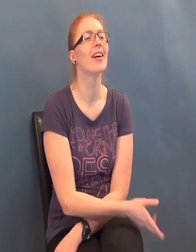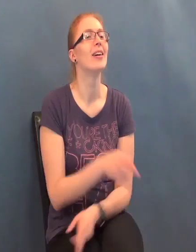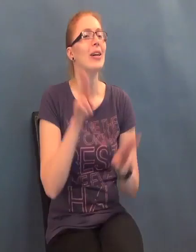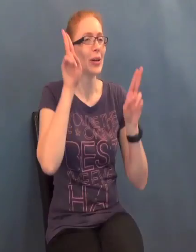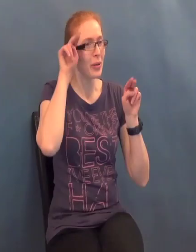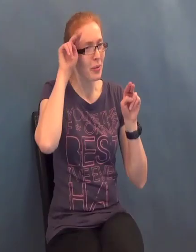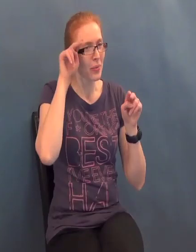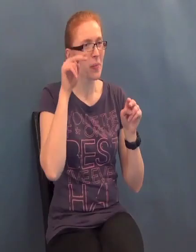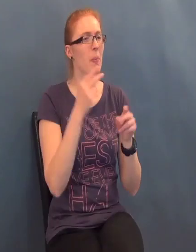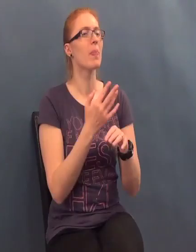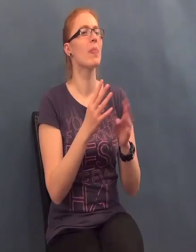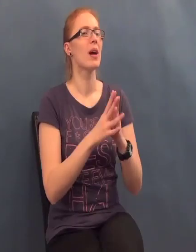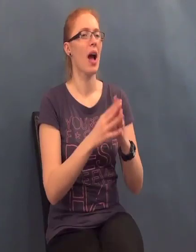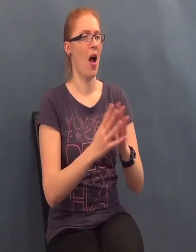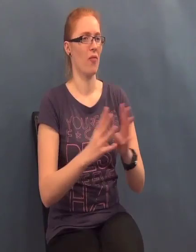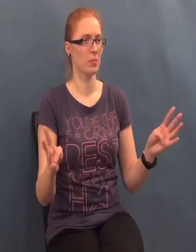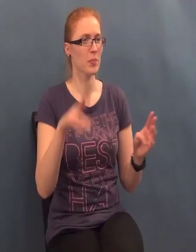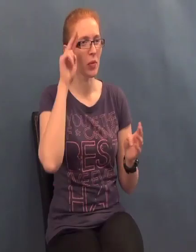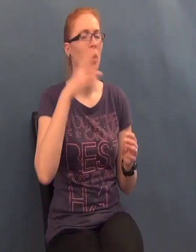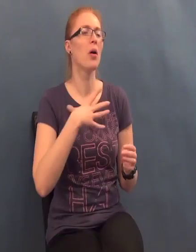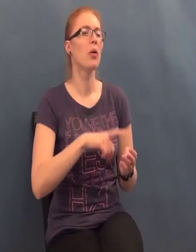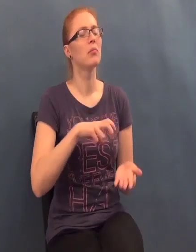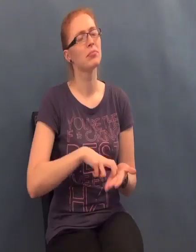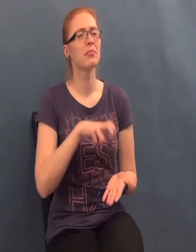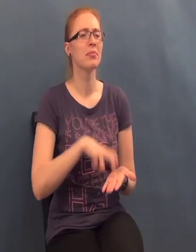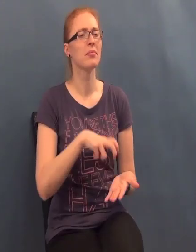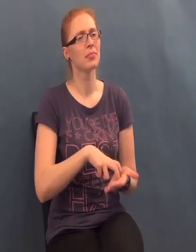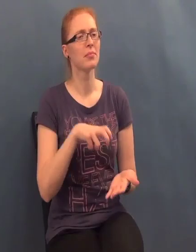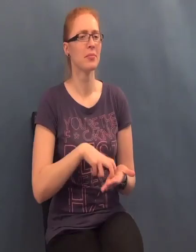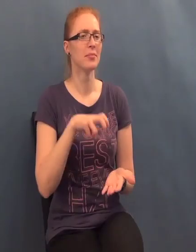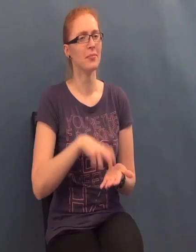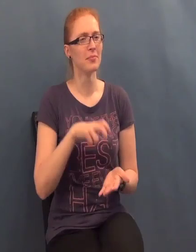Na trawniku skacze sobie królik, niczym się nie przejmując.